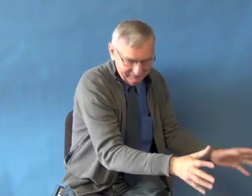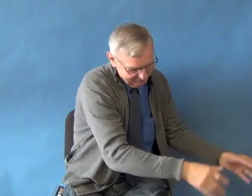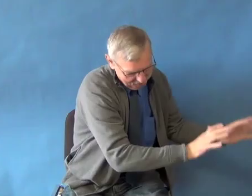Podziękował.